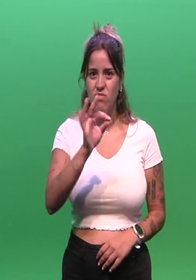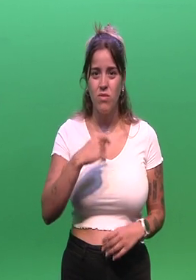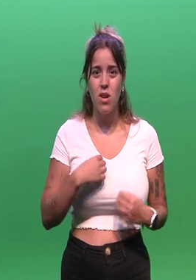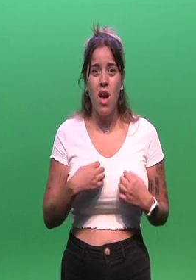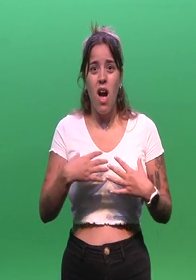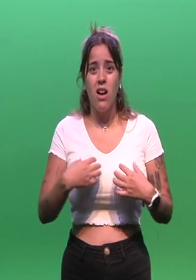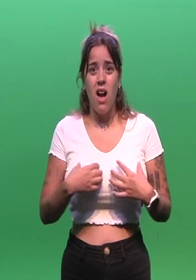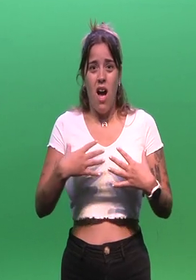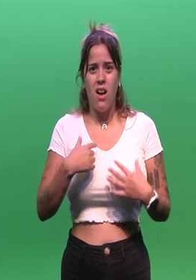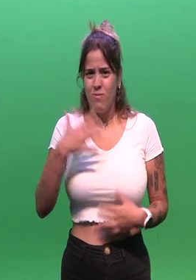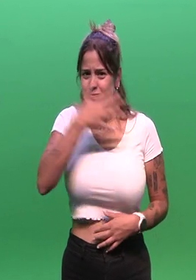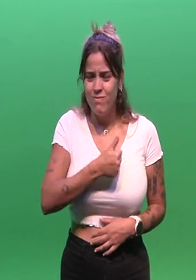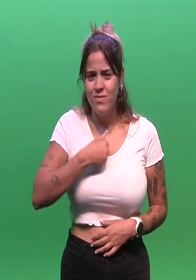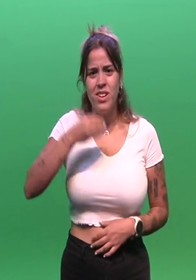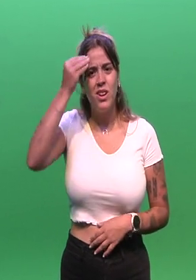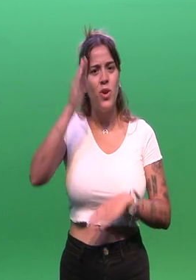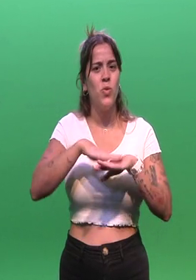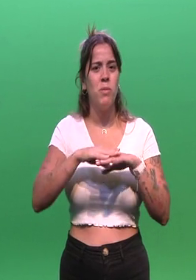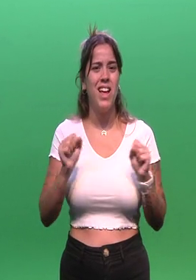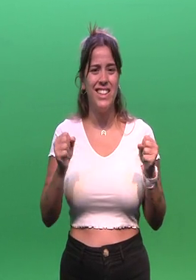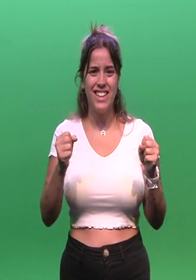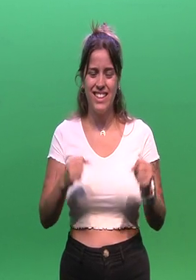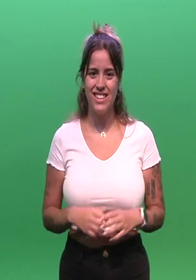Sí, no puc respirar bé, crec que és per l'estrès.